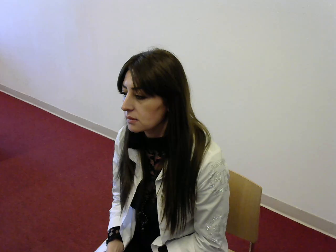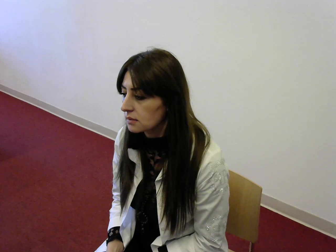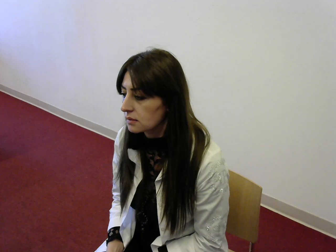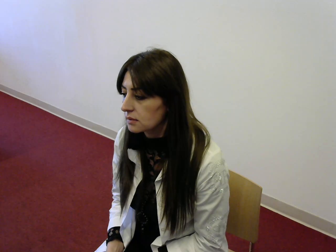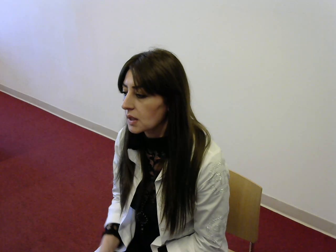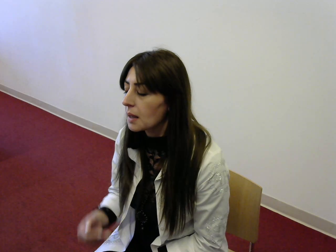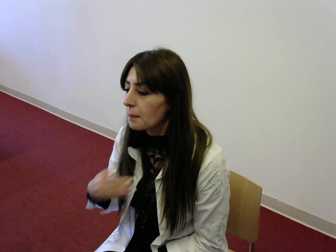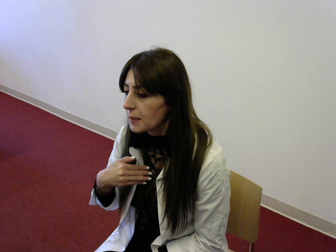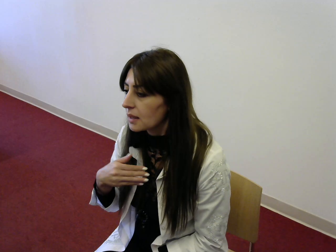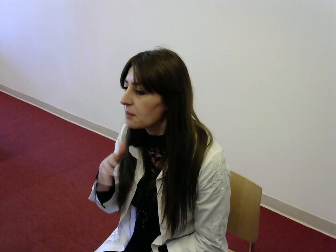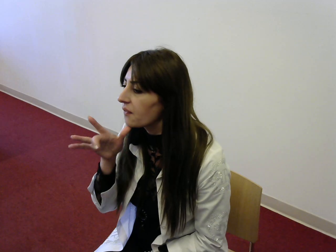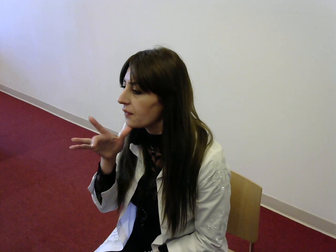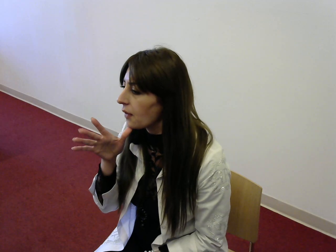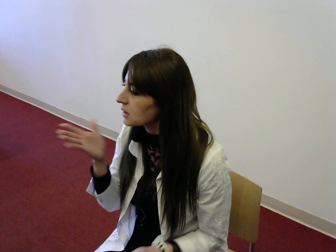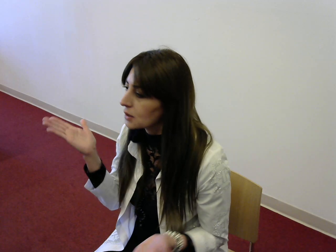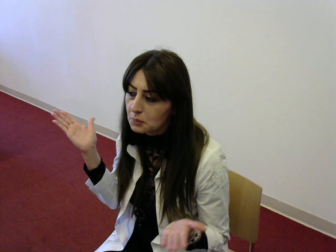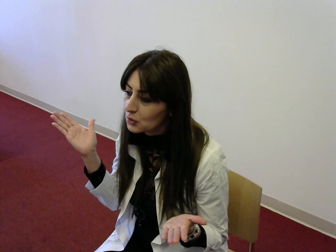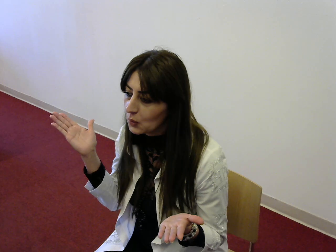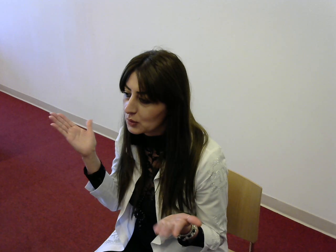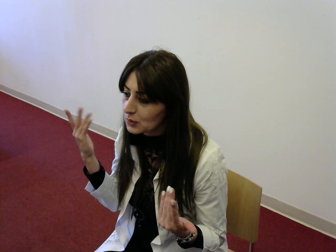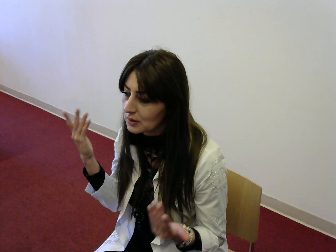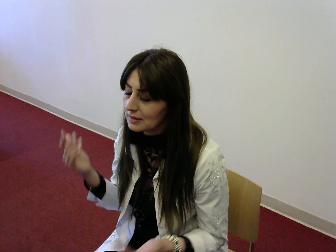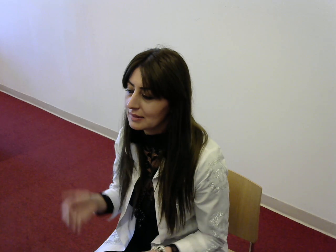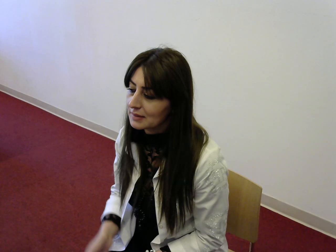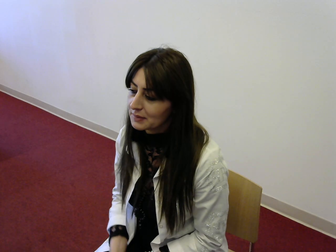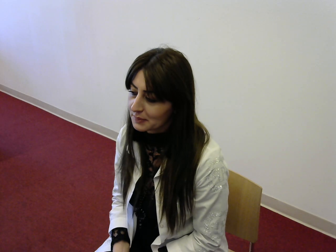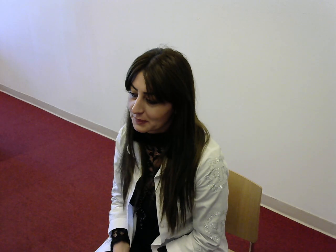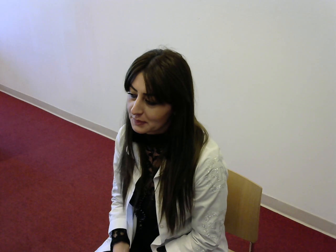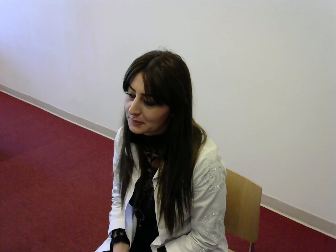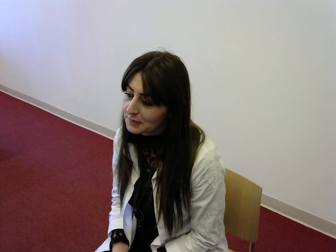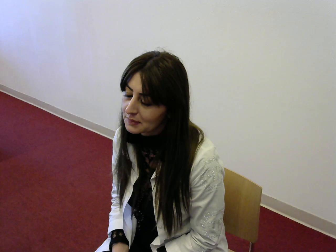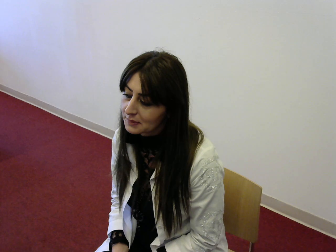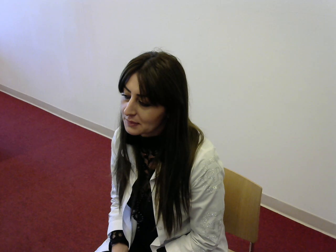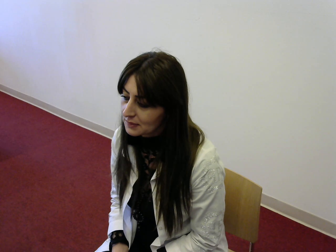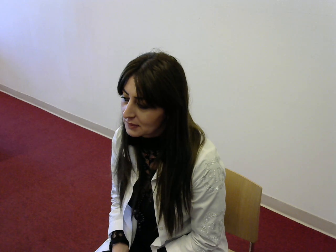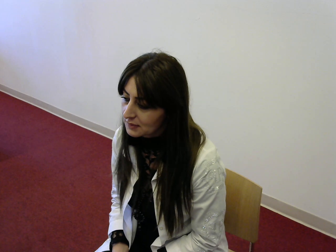Mənim vaxtım yoxdur